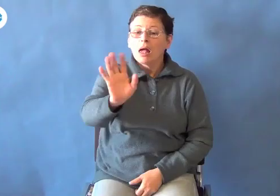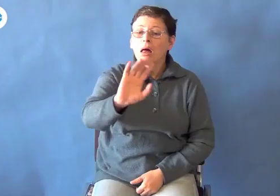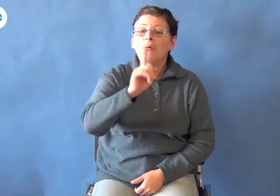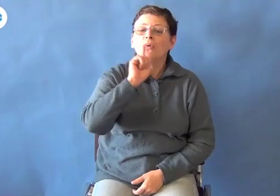Nie.